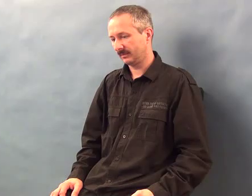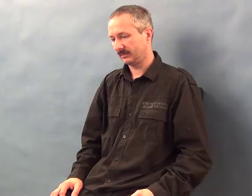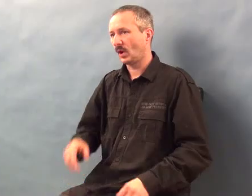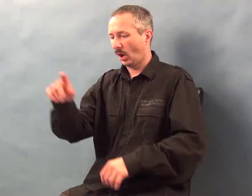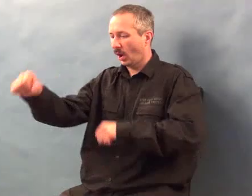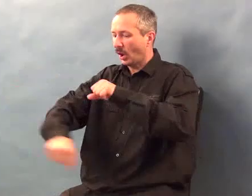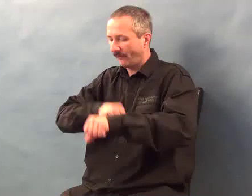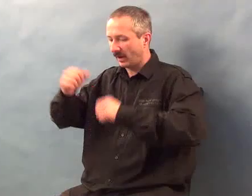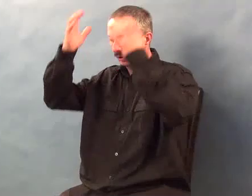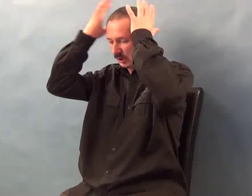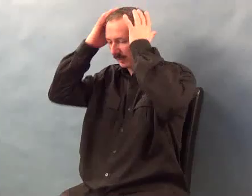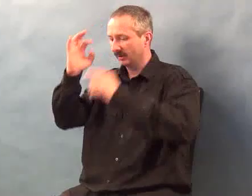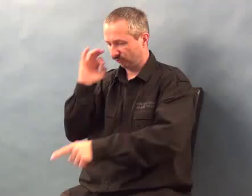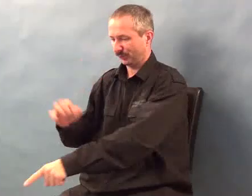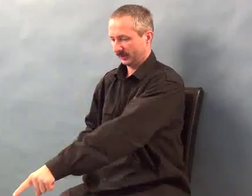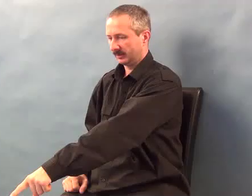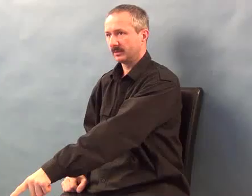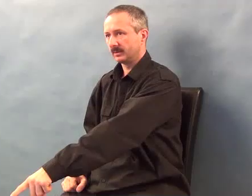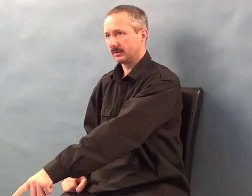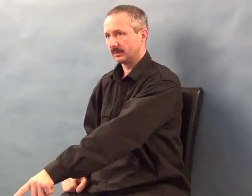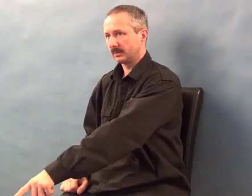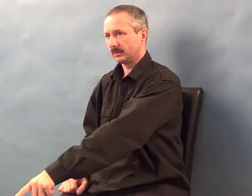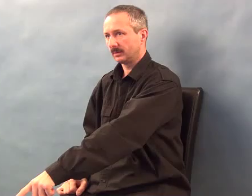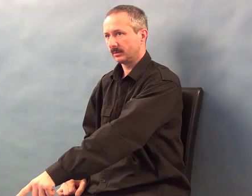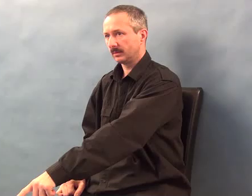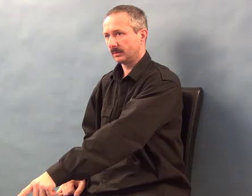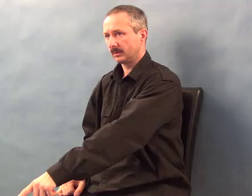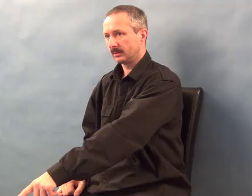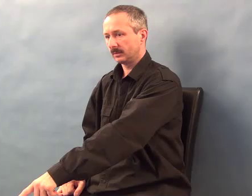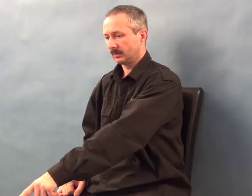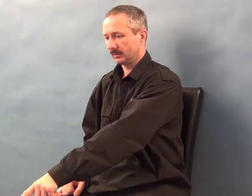Na rowerze z kaskiem jest dobrze.